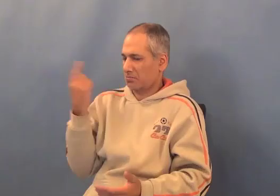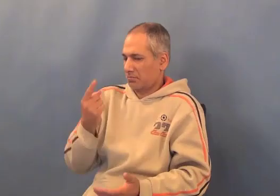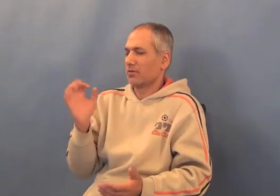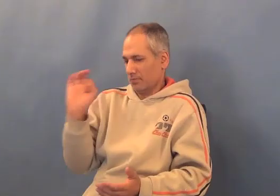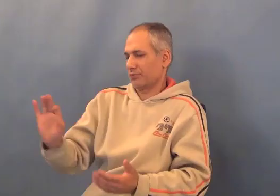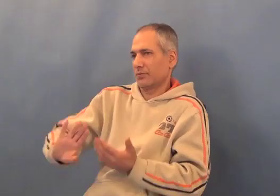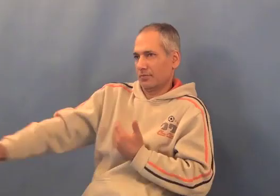Dobrze, osobno.